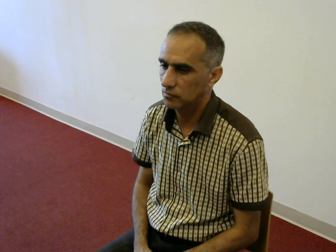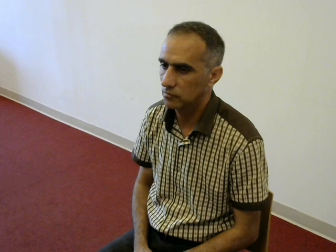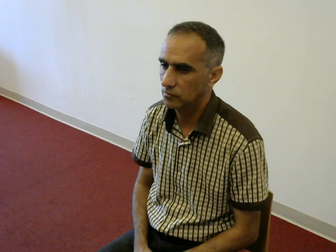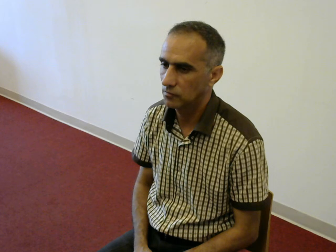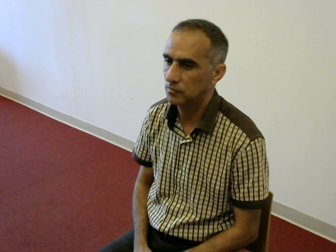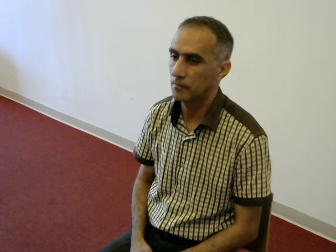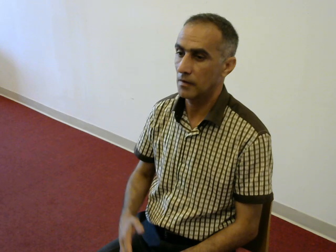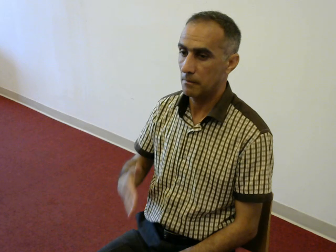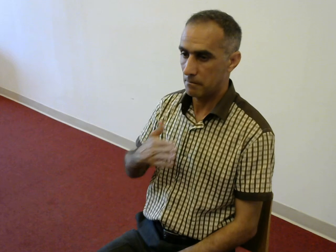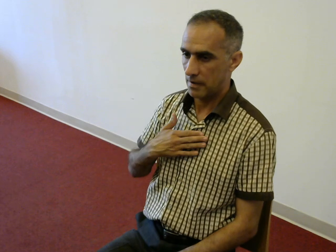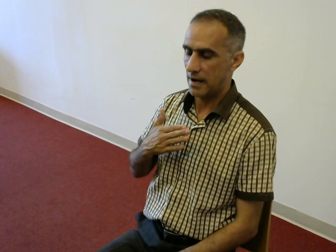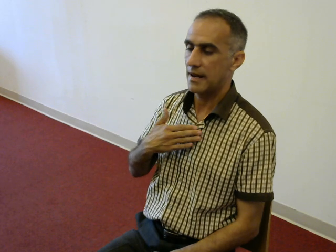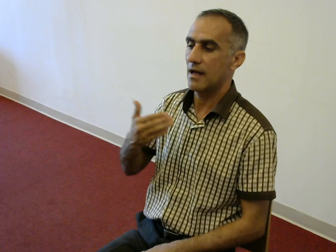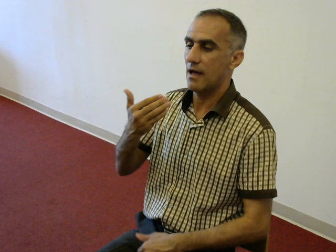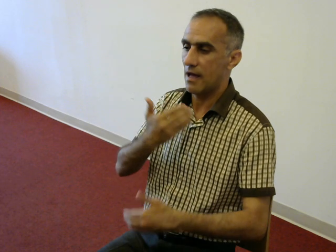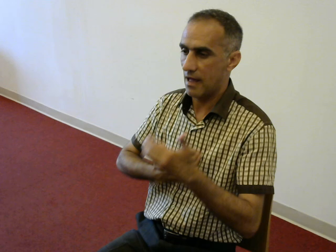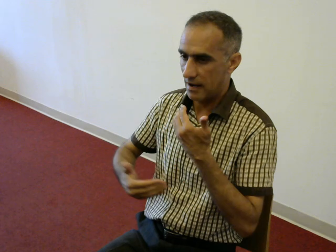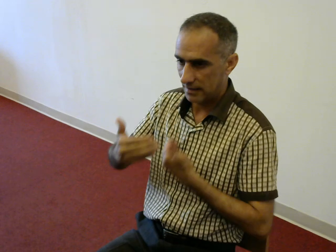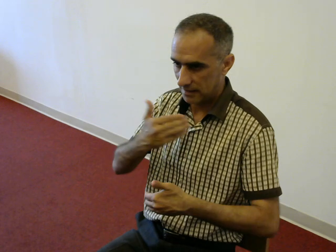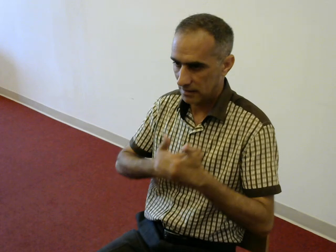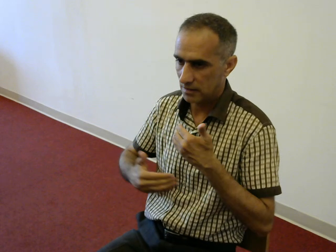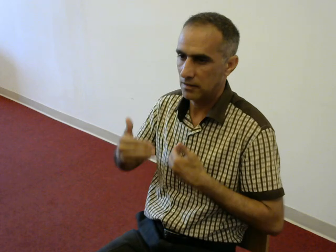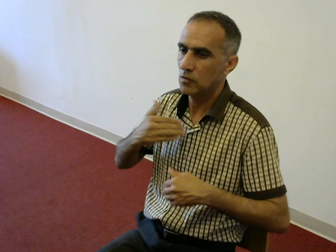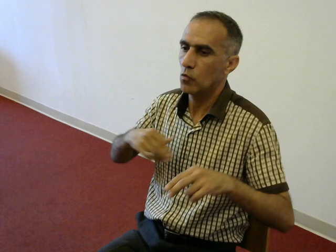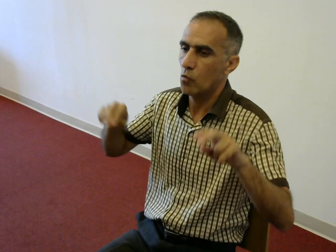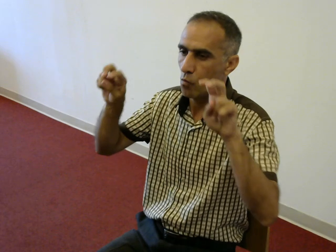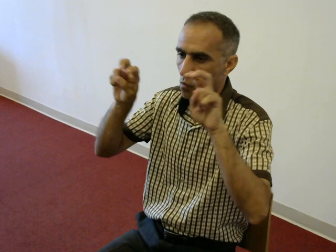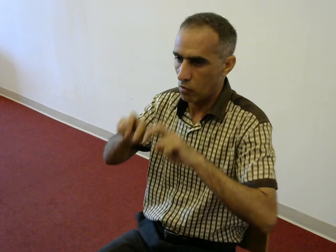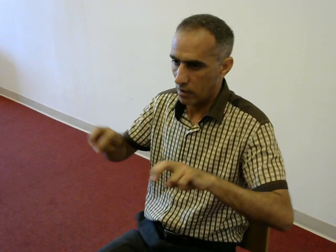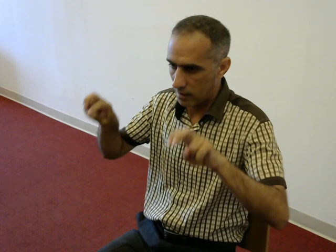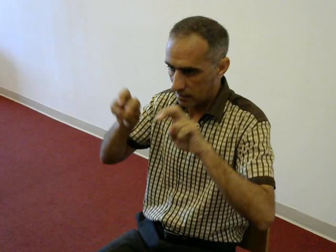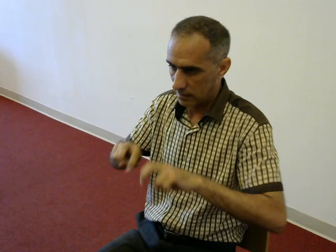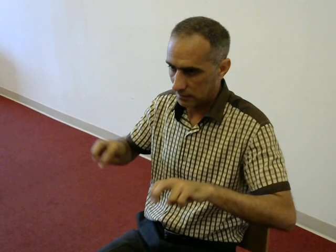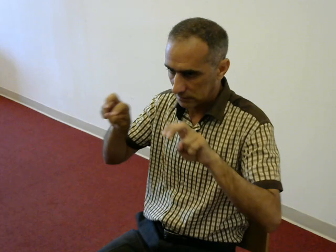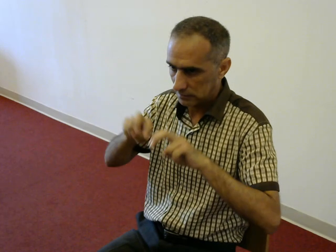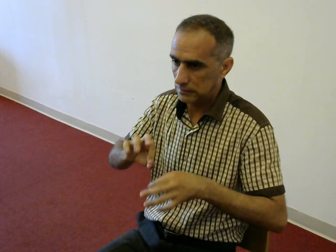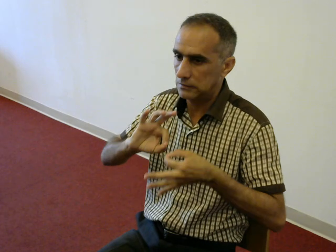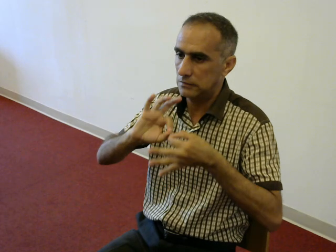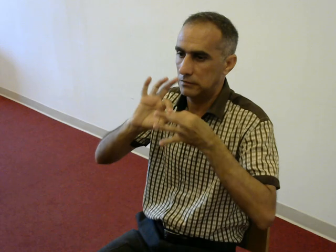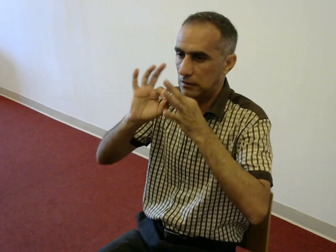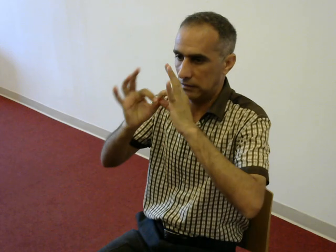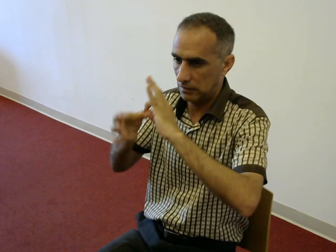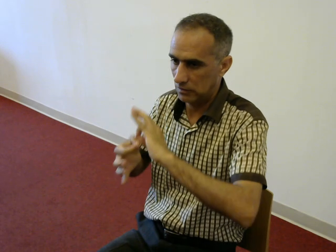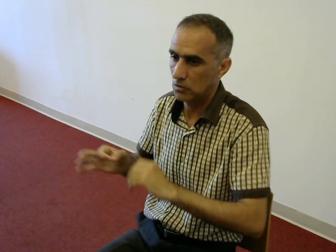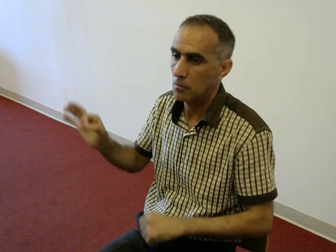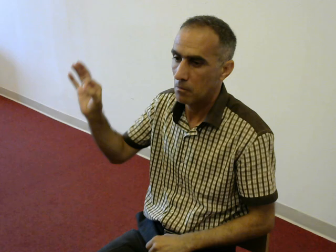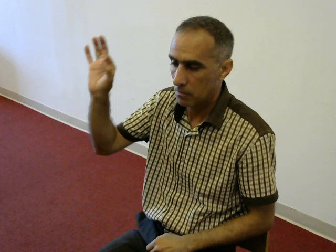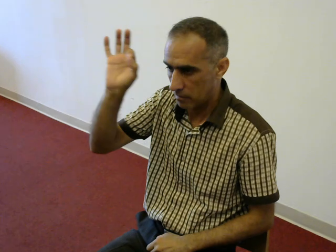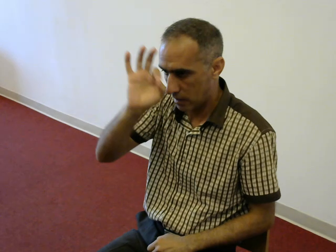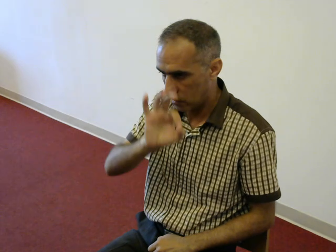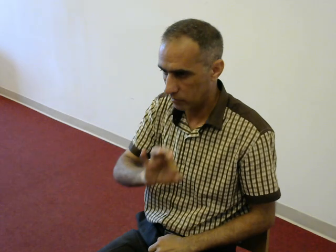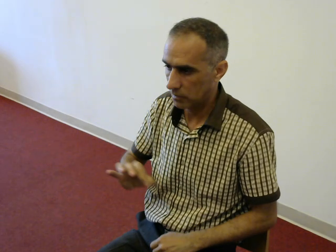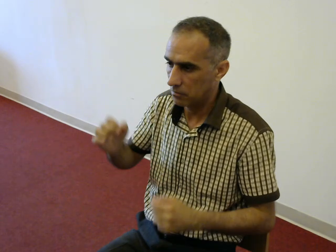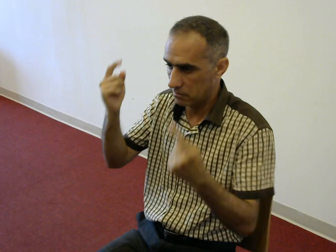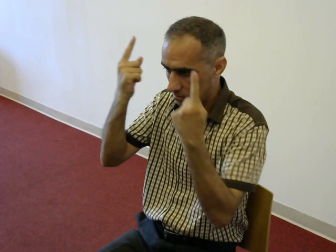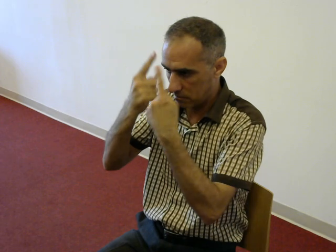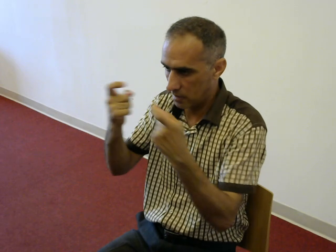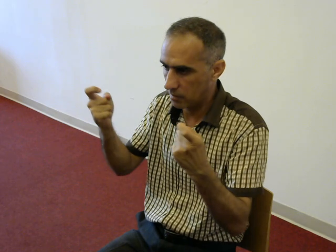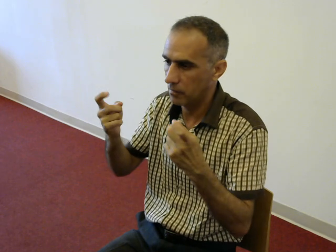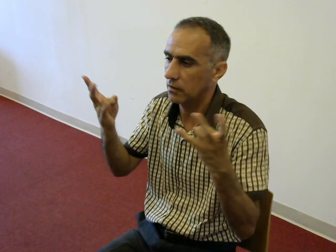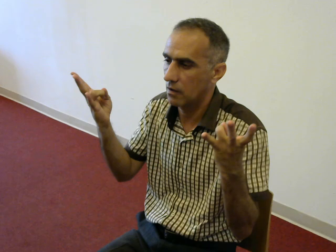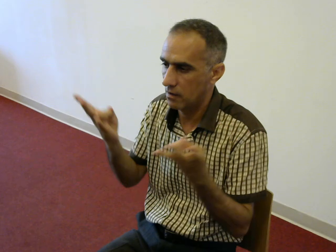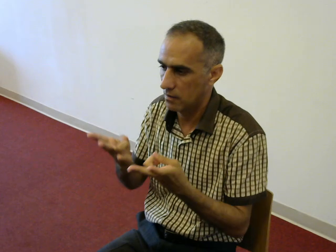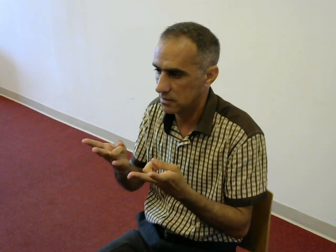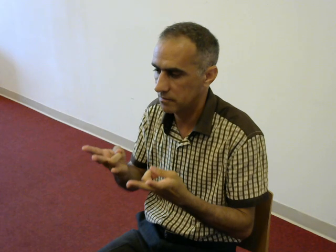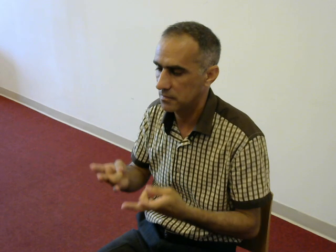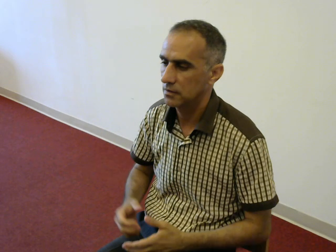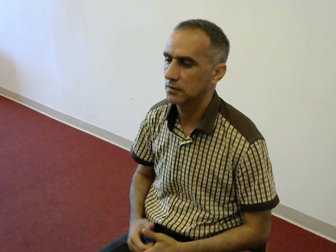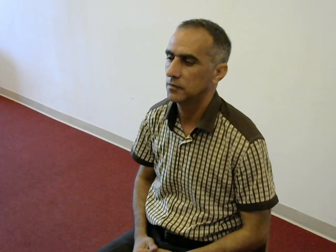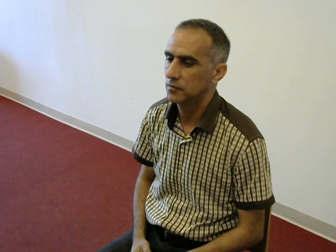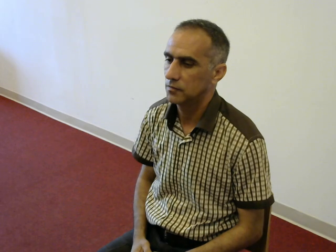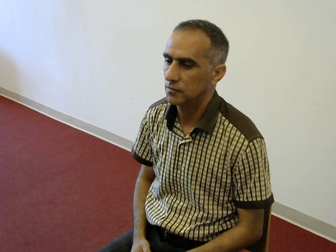Mənə əlillik müayinəsinin nəticəsi barədə məlumat lazımdır